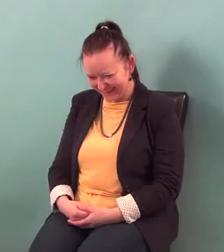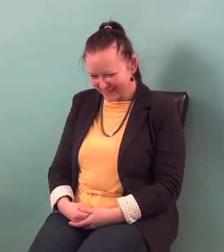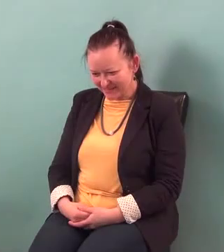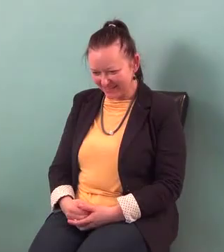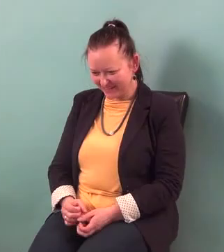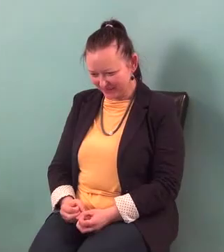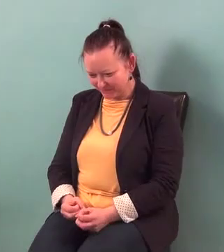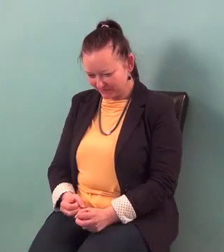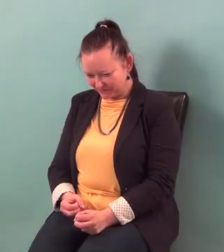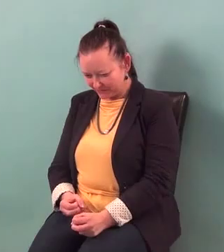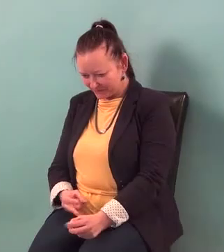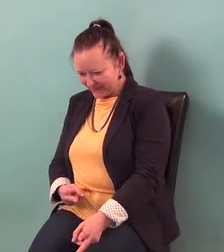Strzelić z łuku.